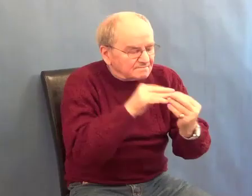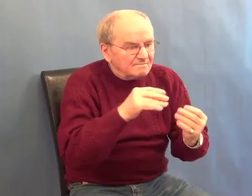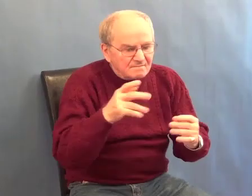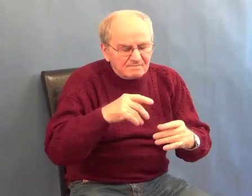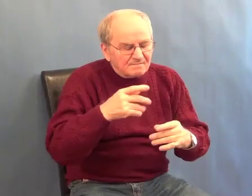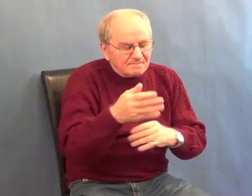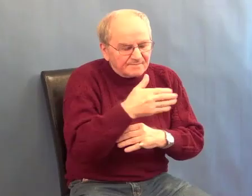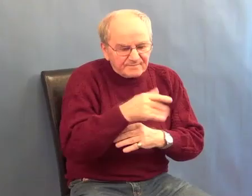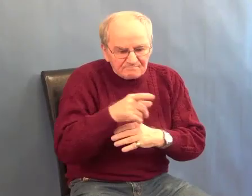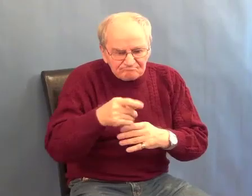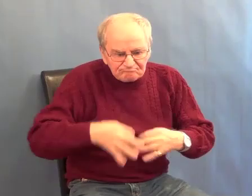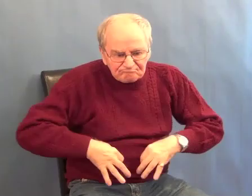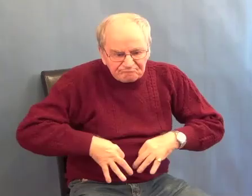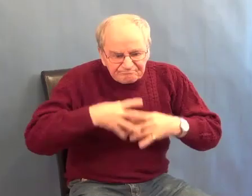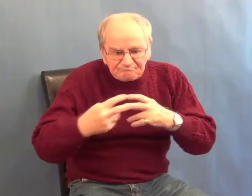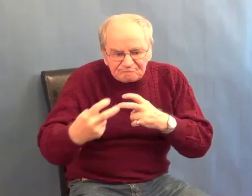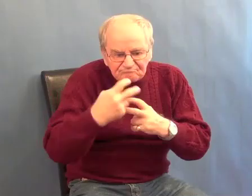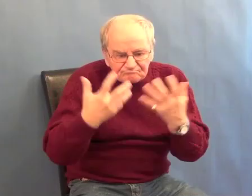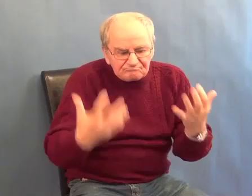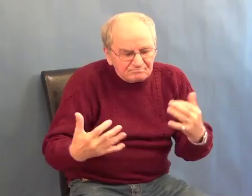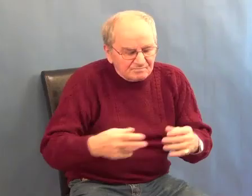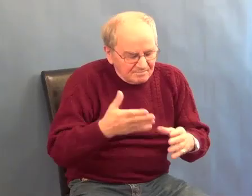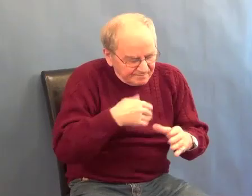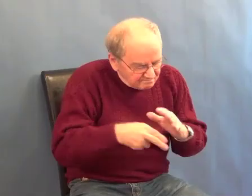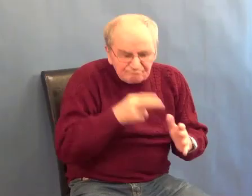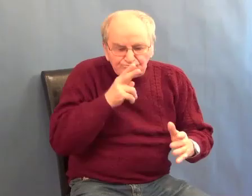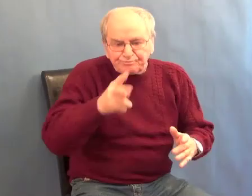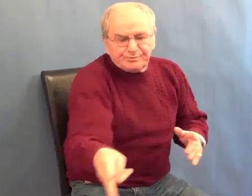Nerwowa ryba widząc kota opluła go wodą. Kot się przestraszył.